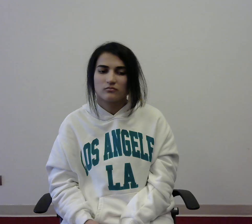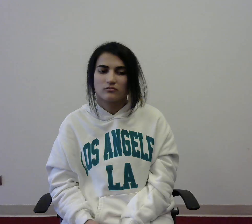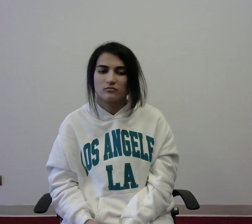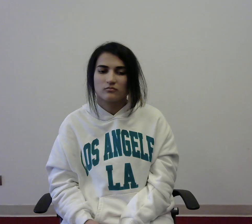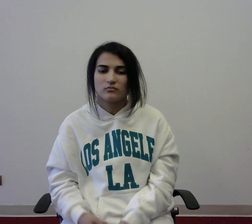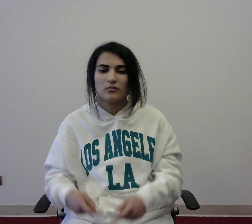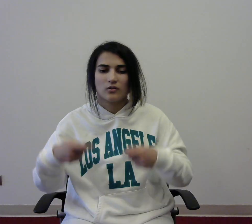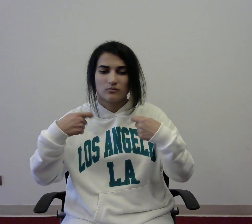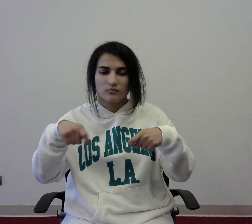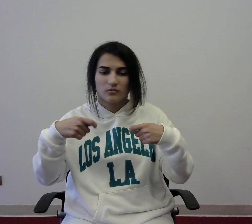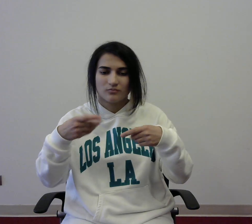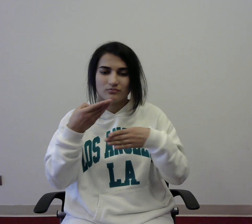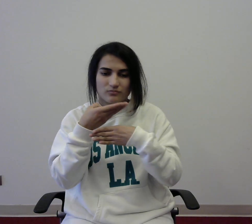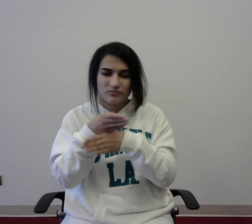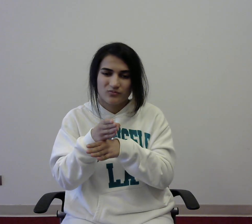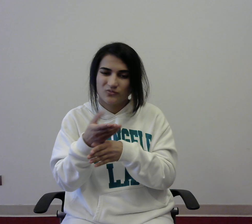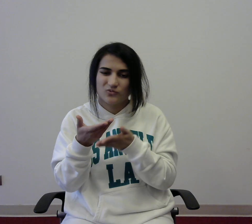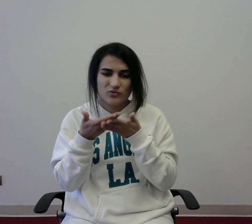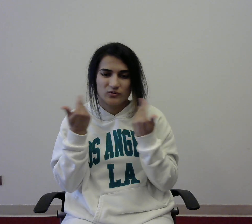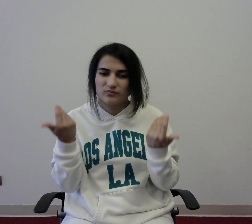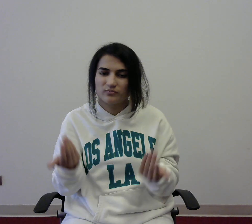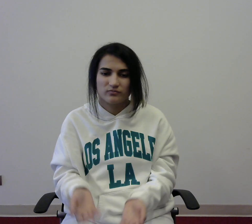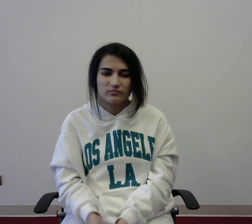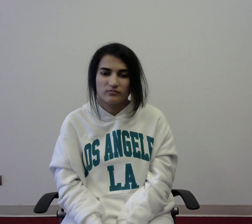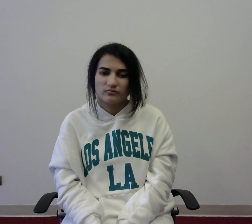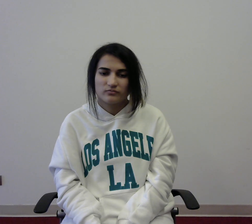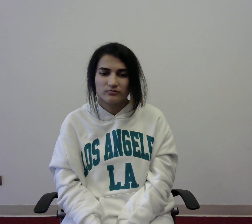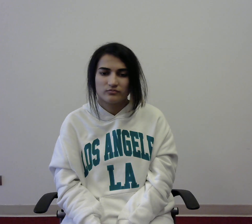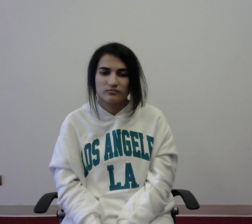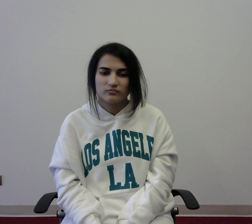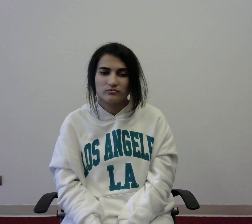Satıcının xırdası yox idi